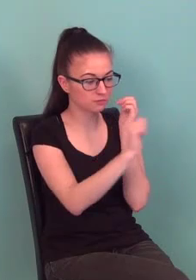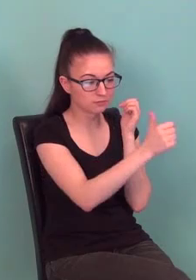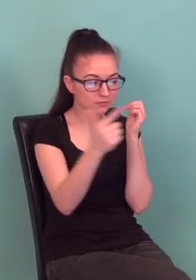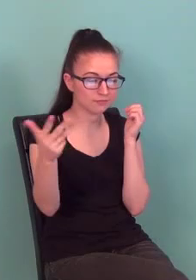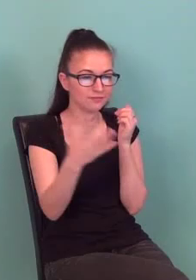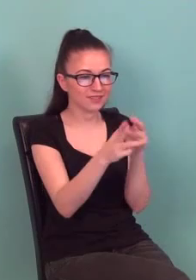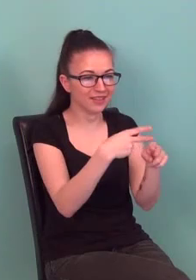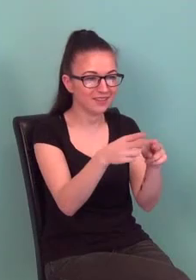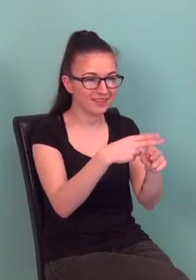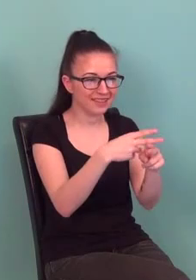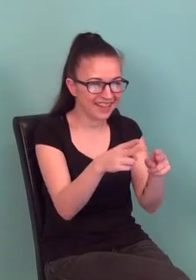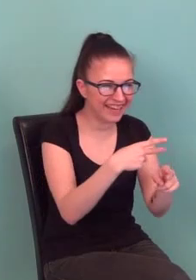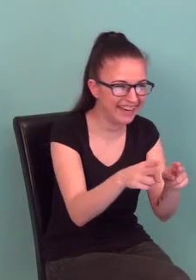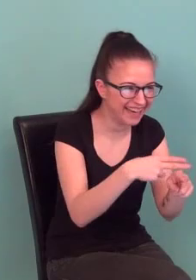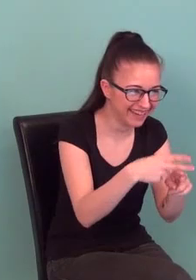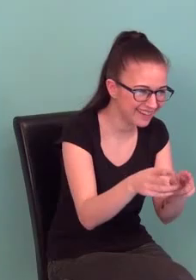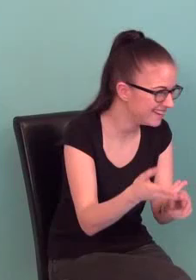Jest ich kilka, kiedy?